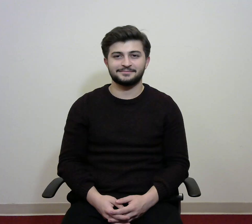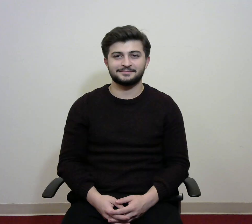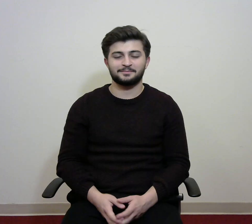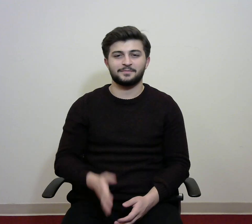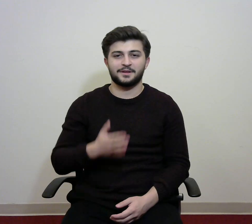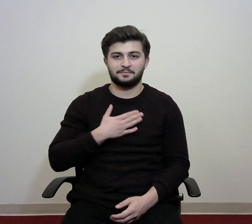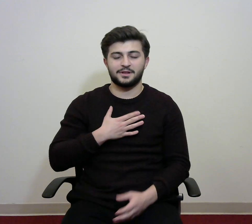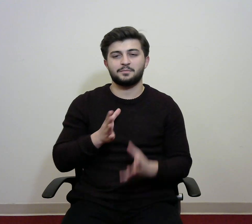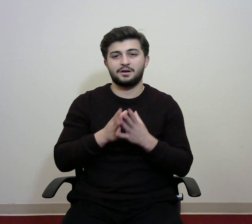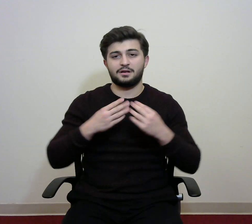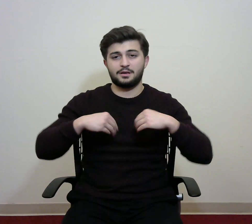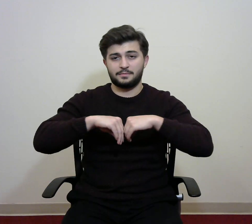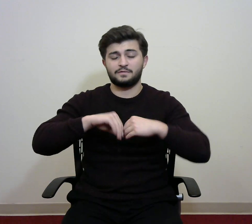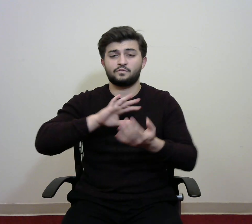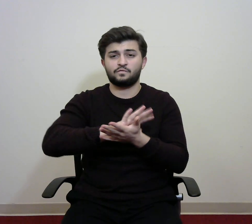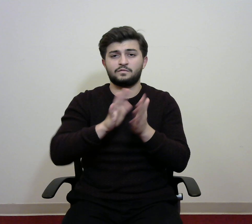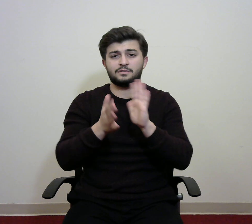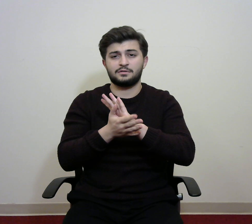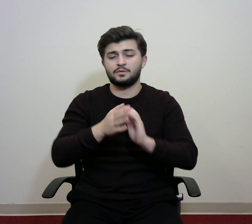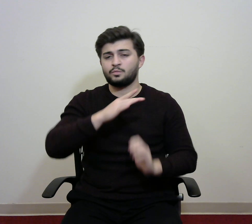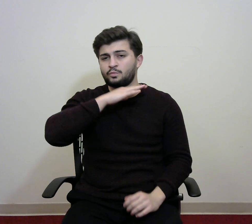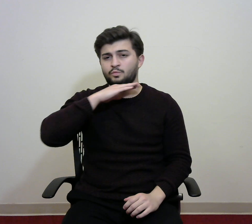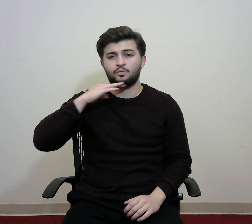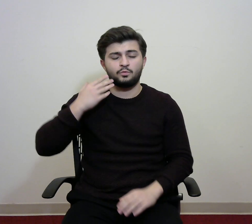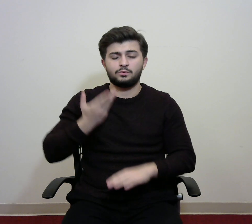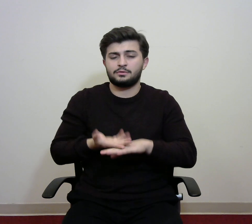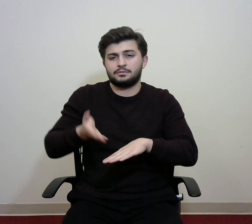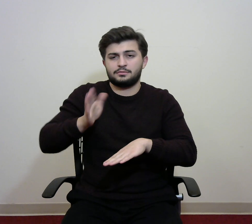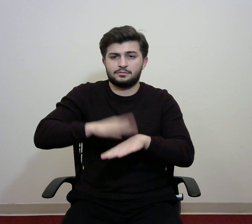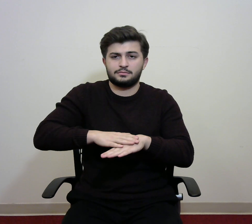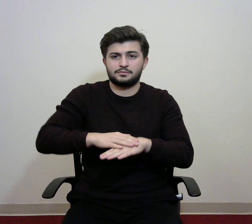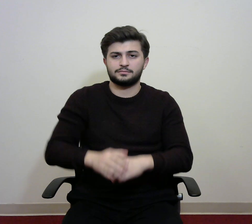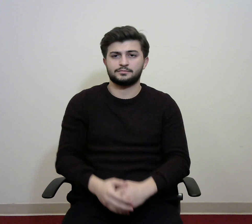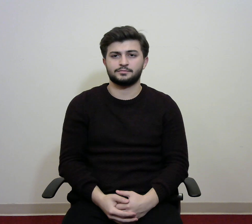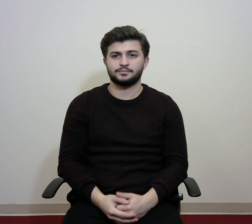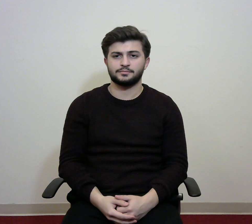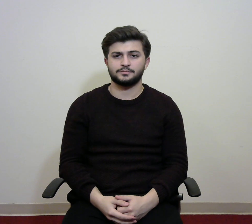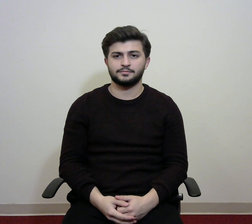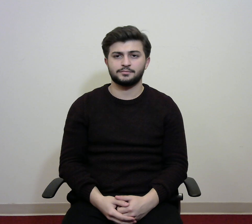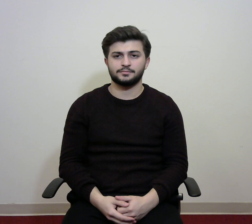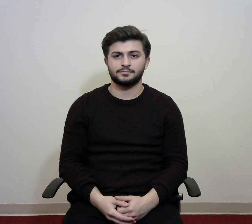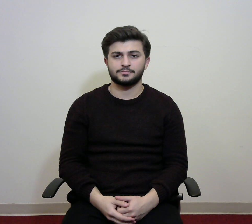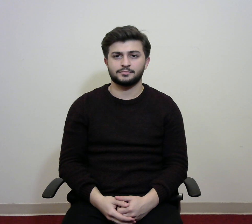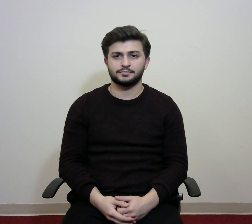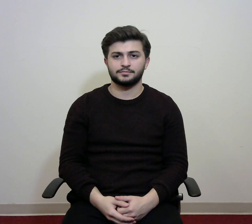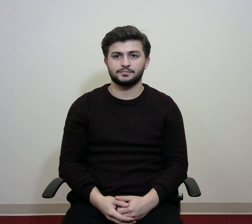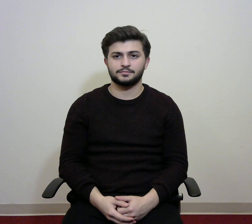Mənim ailəmin vəziyyəti çox ağırdır